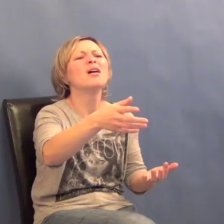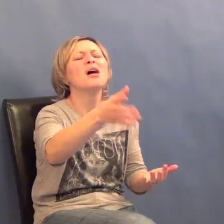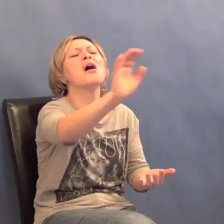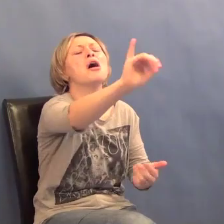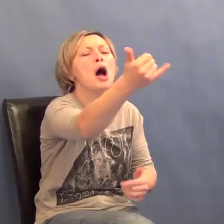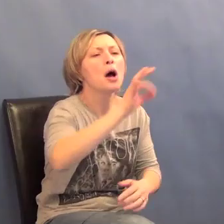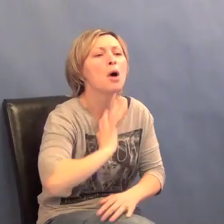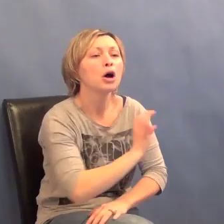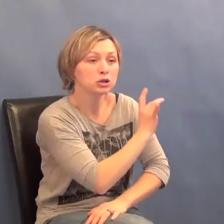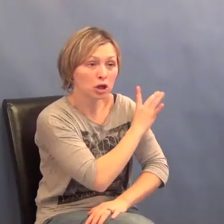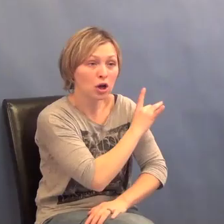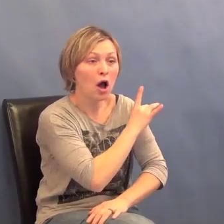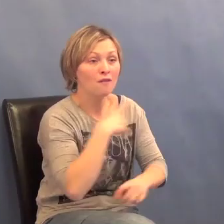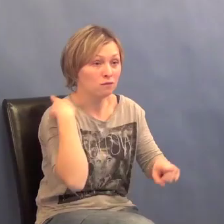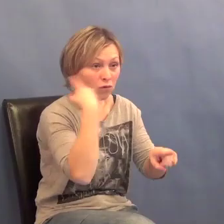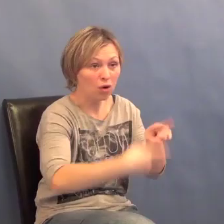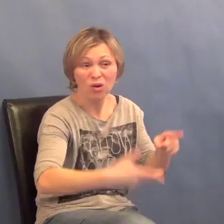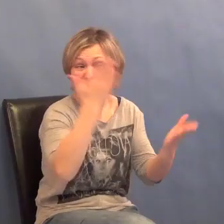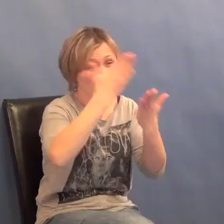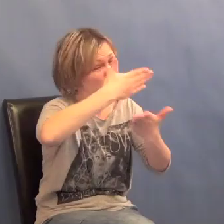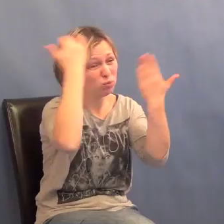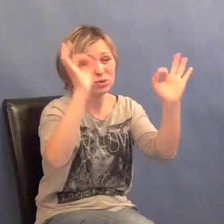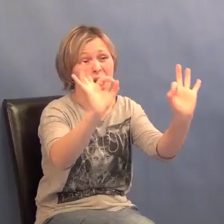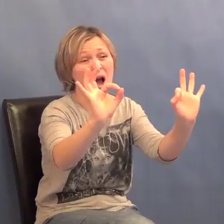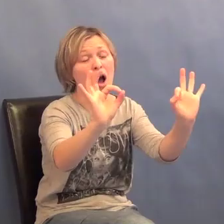Wiesz, moja ciocia i wujek nie umieją czytać, nic.